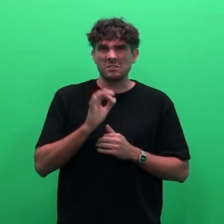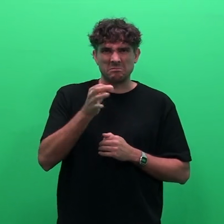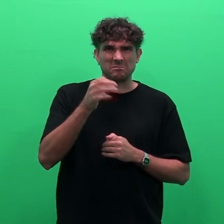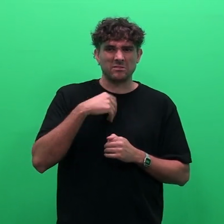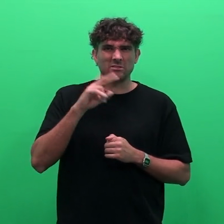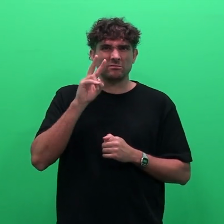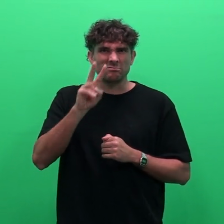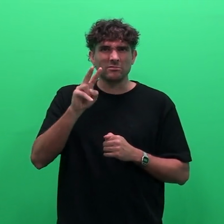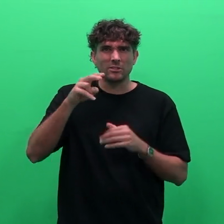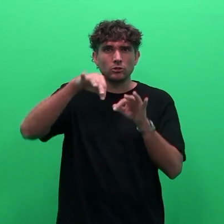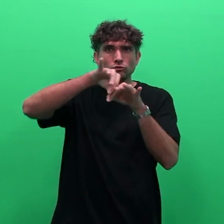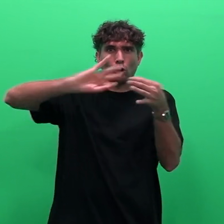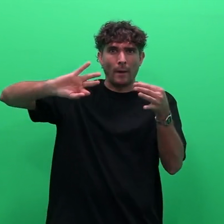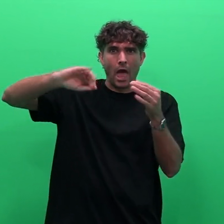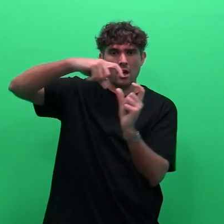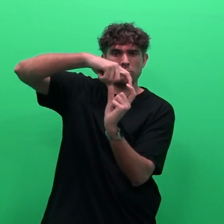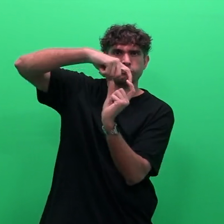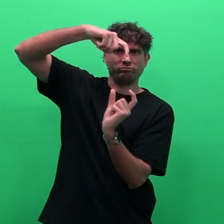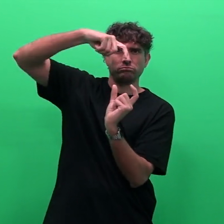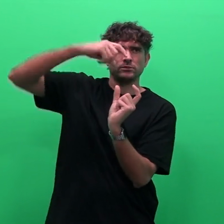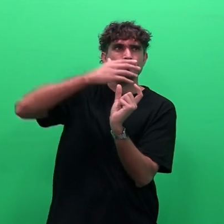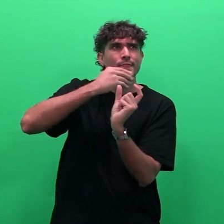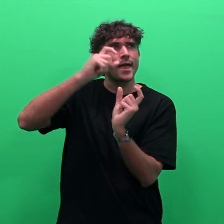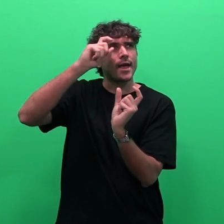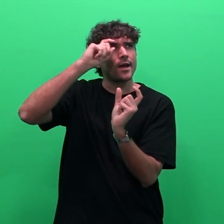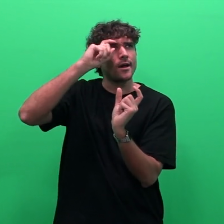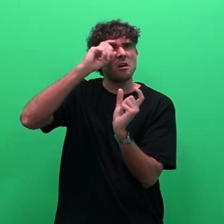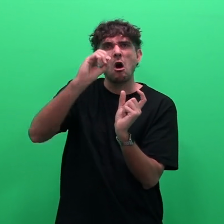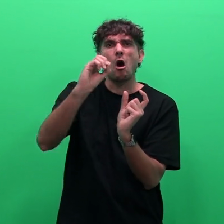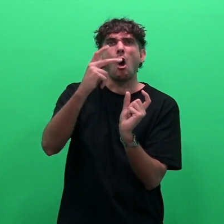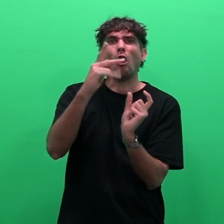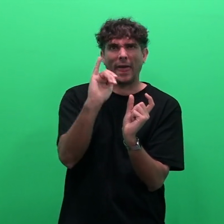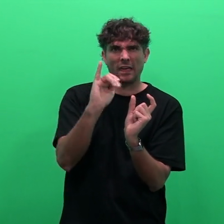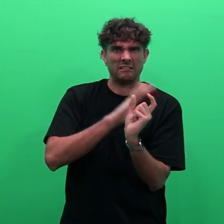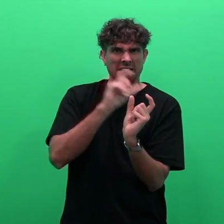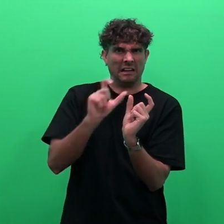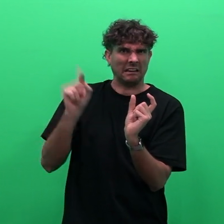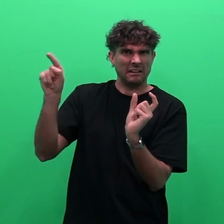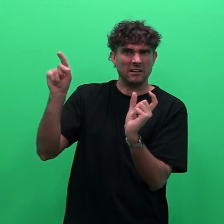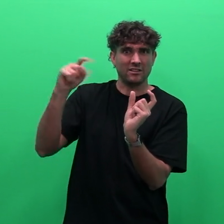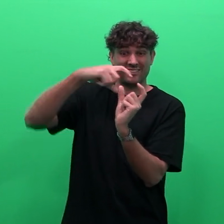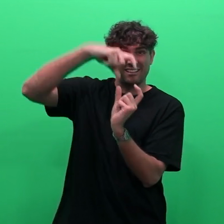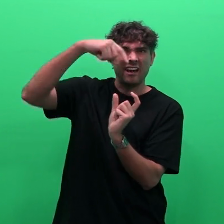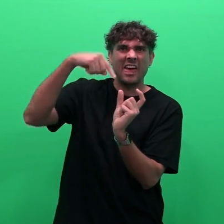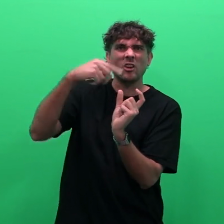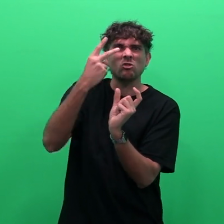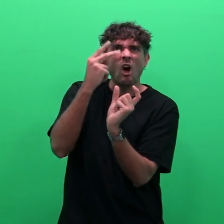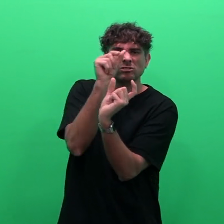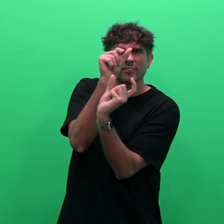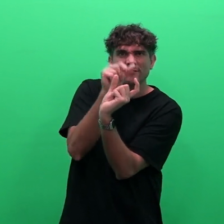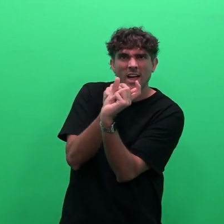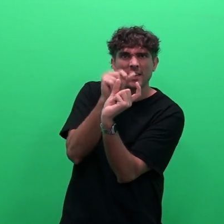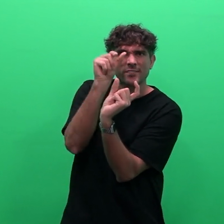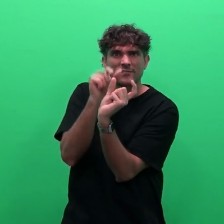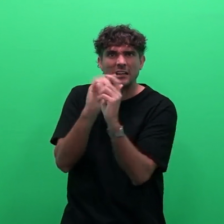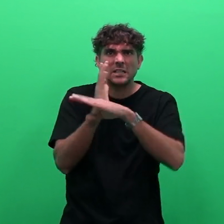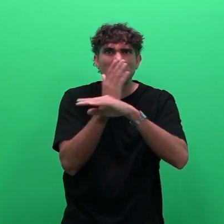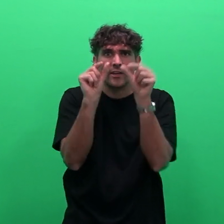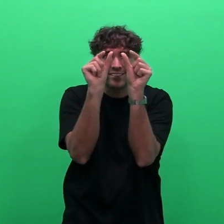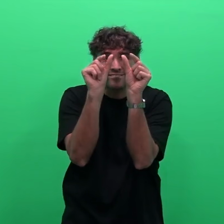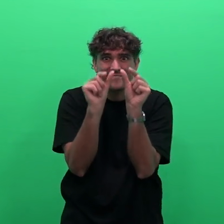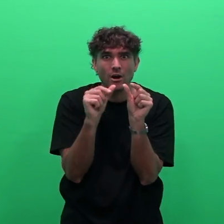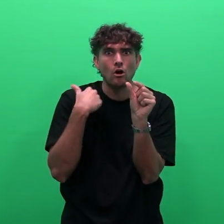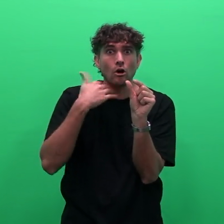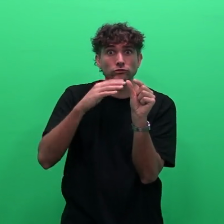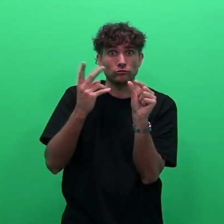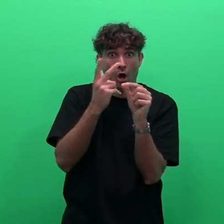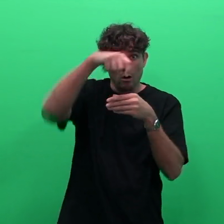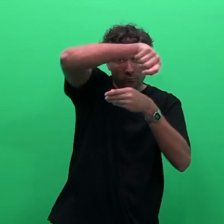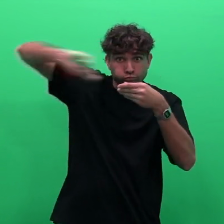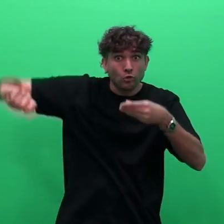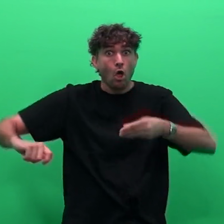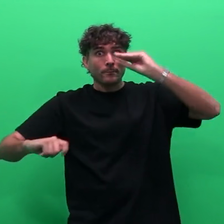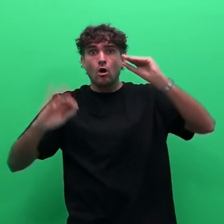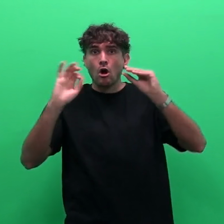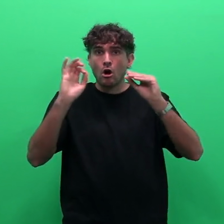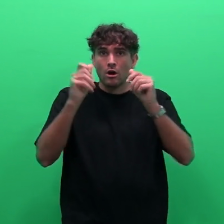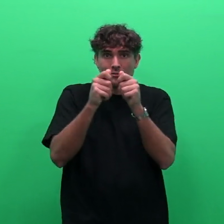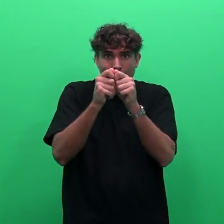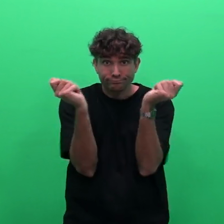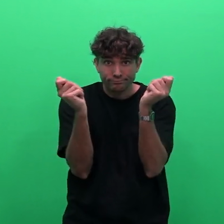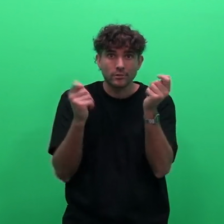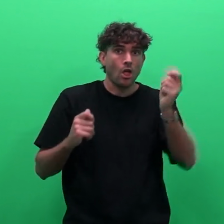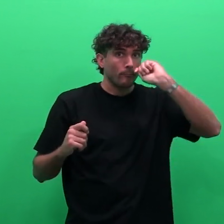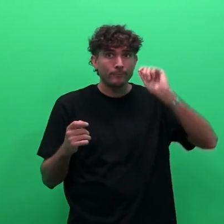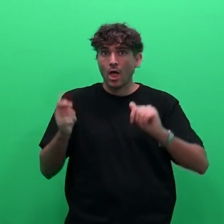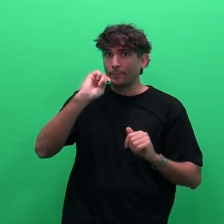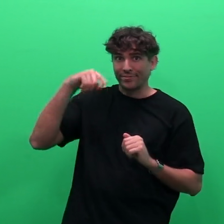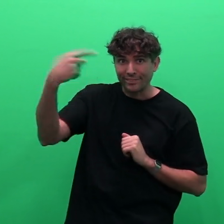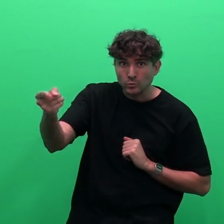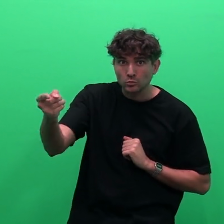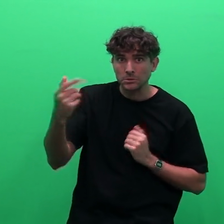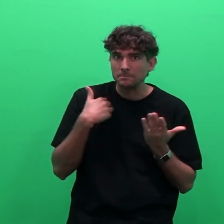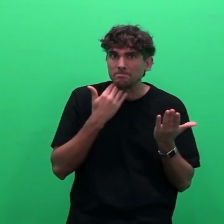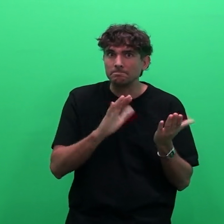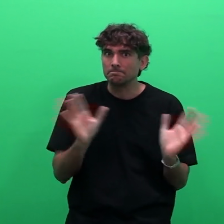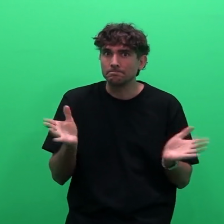Sí, he vist que és un sobre allargat que em sembla que es diu OKI, que és d'Itàlia. El sobre té dos compartiments separats, no sé si he d'obrir-los tots dos i prendre-me'ls de cop, o separar-los i prendre-me'n primer un i després l'altre, no ho sé.